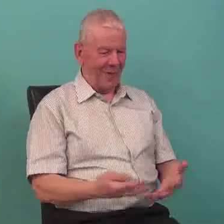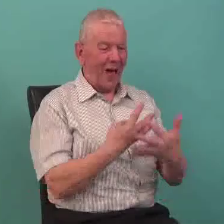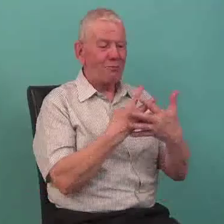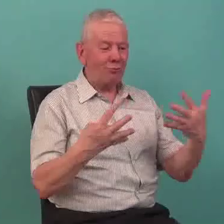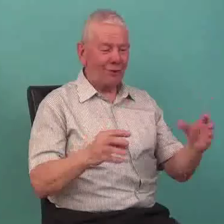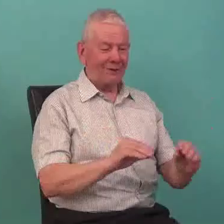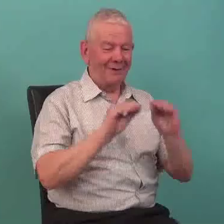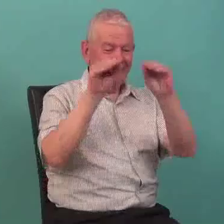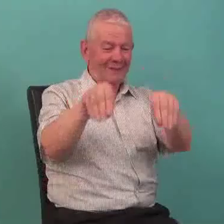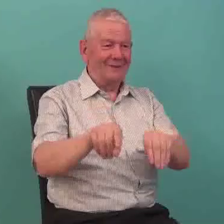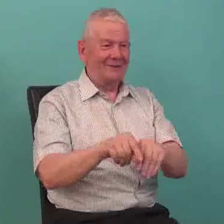Przeniósł płot.